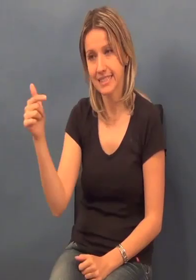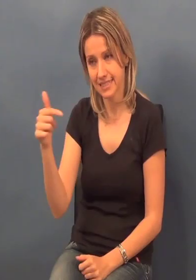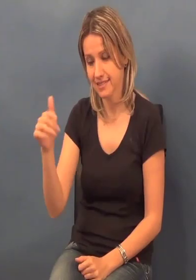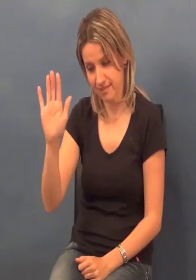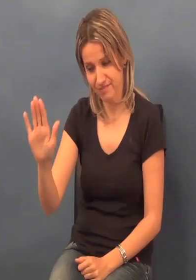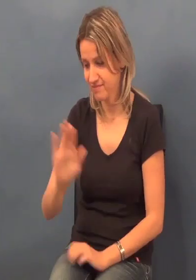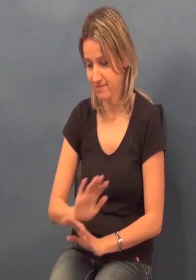Masz sprawy.